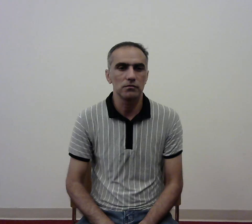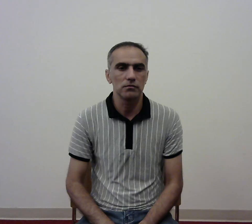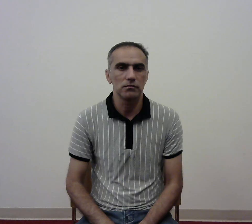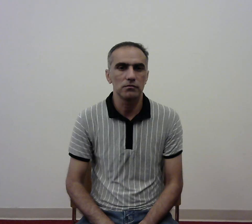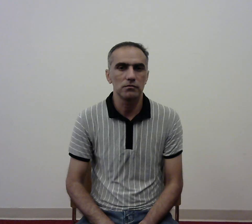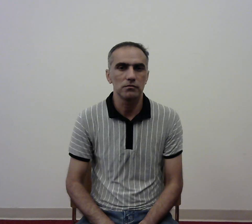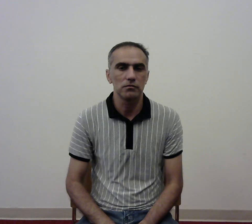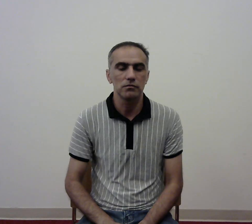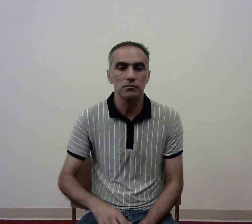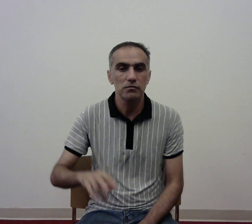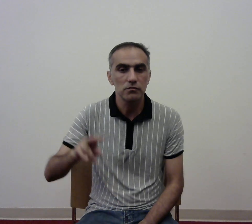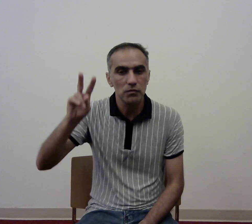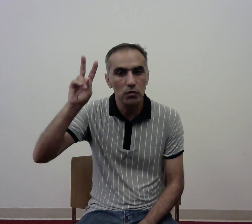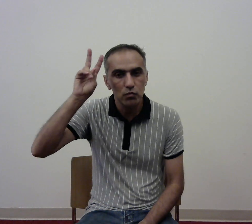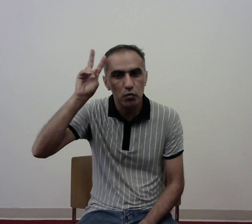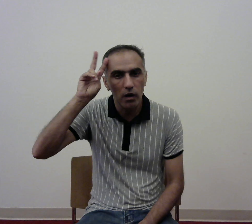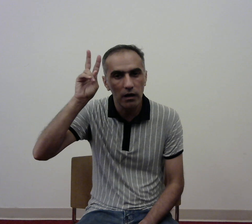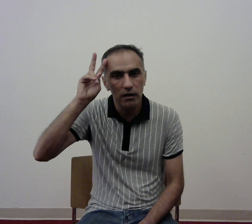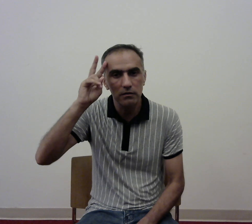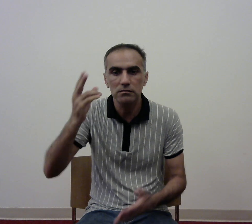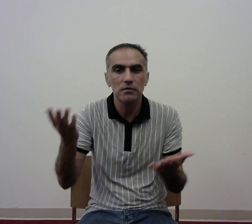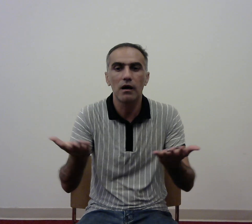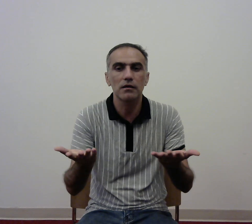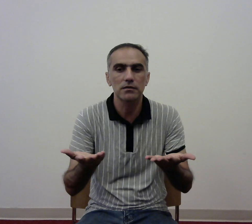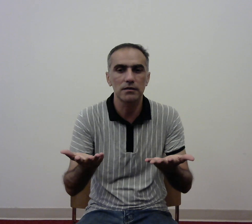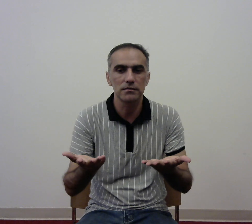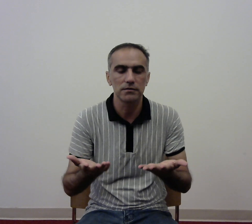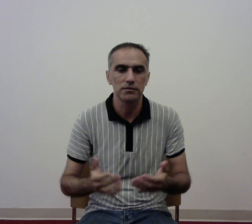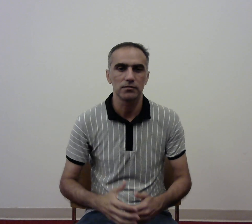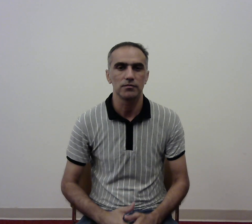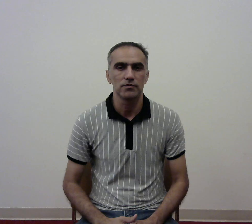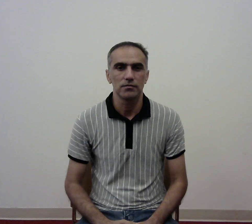Ayaqyolu hardadır?